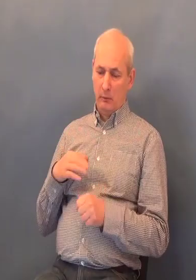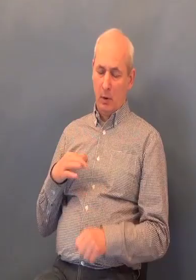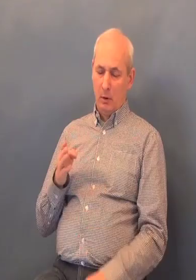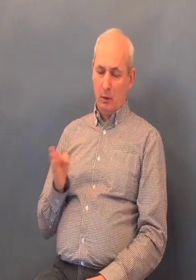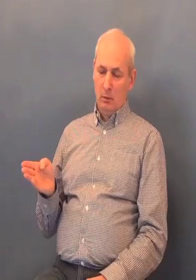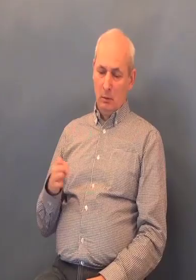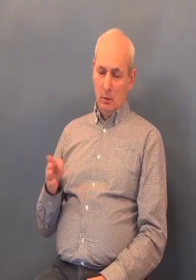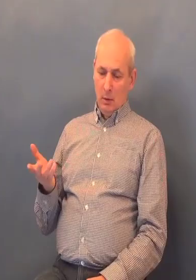Mam wolne godziny.